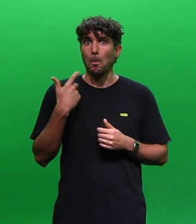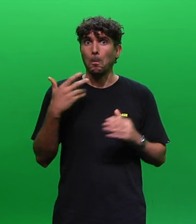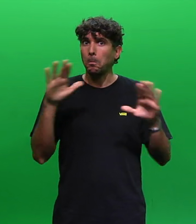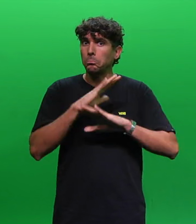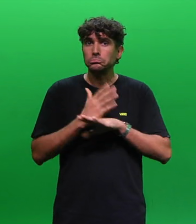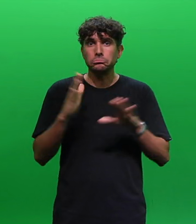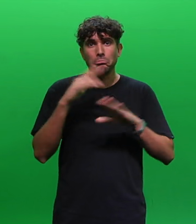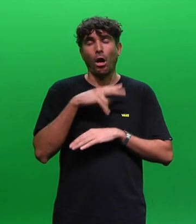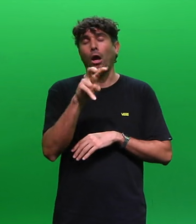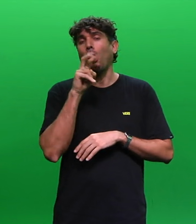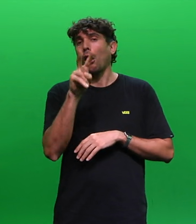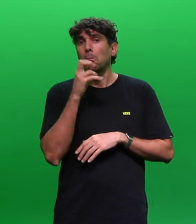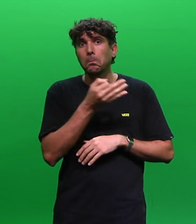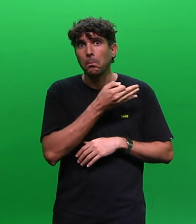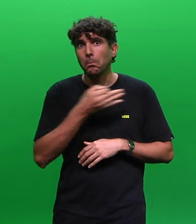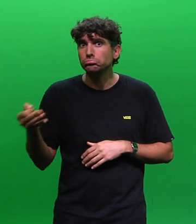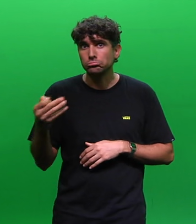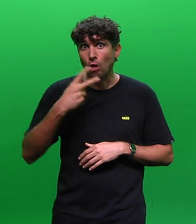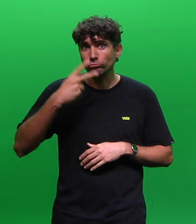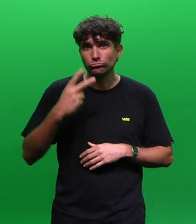A la nit sempre respiro perfectament, pel nas i per la boca.